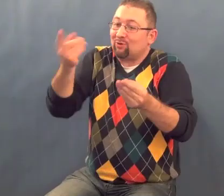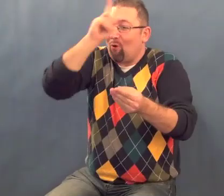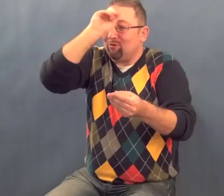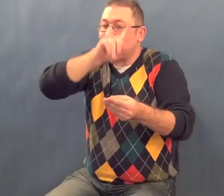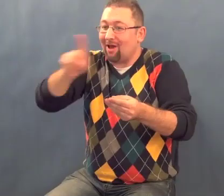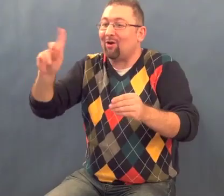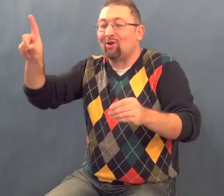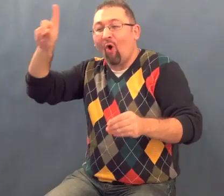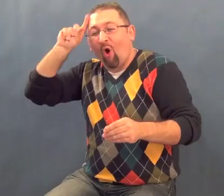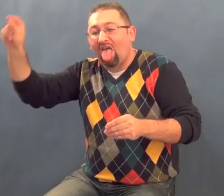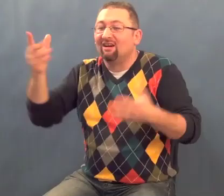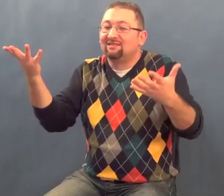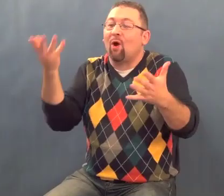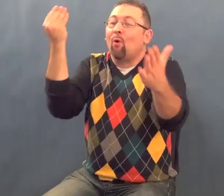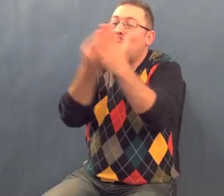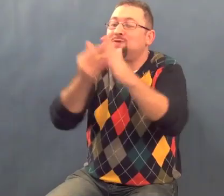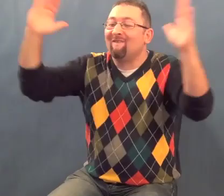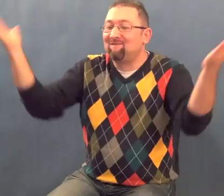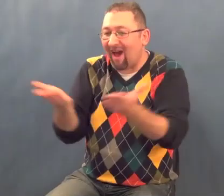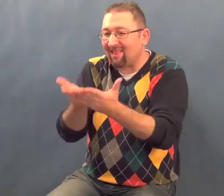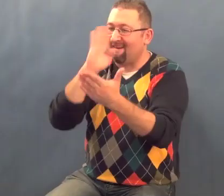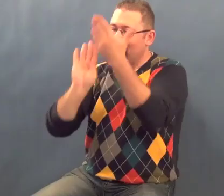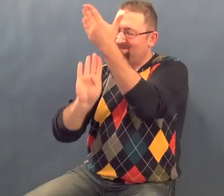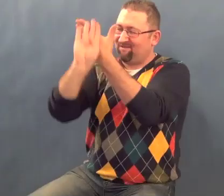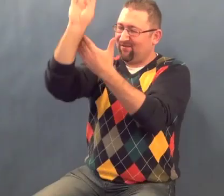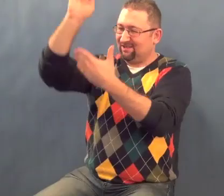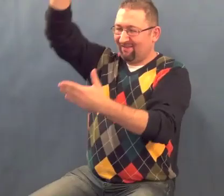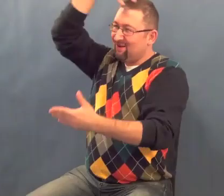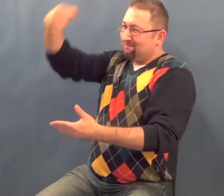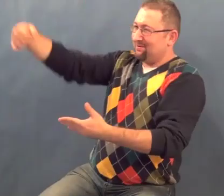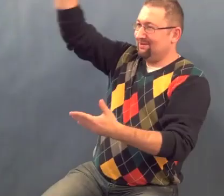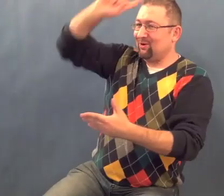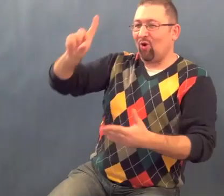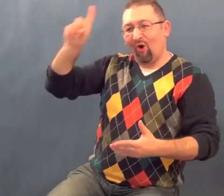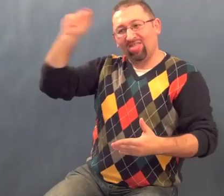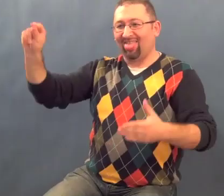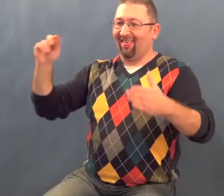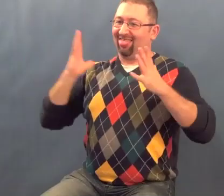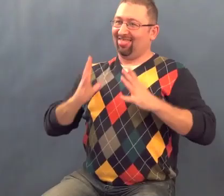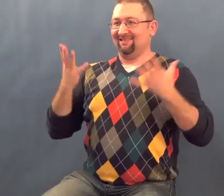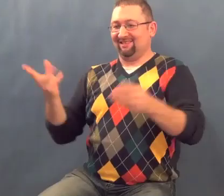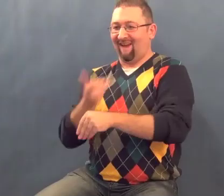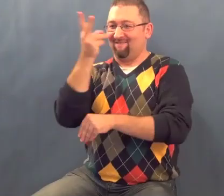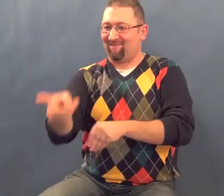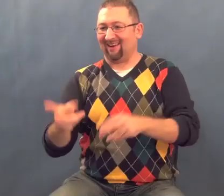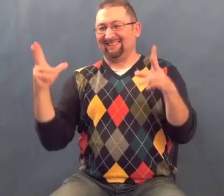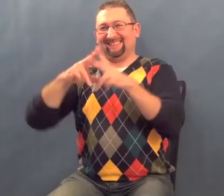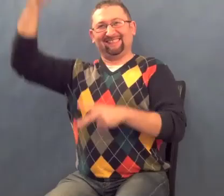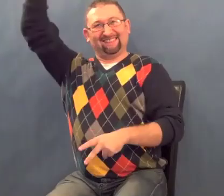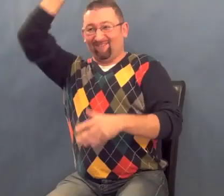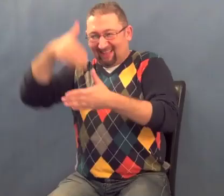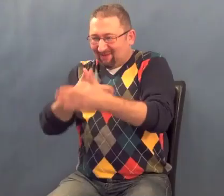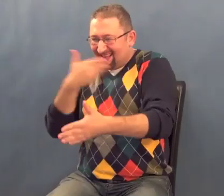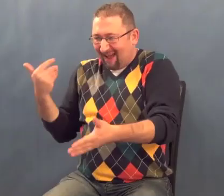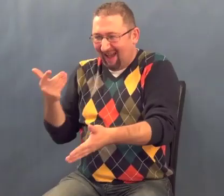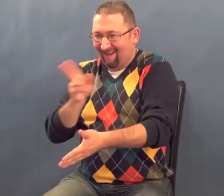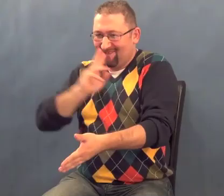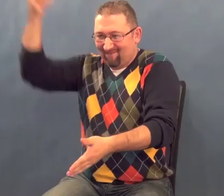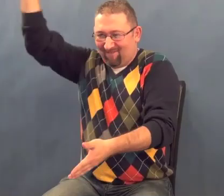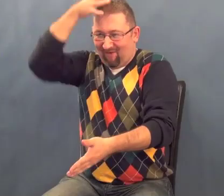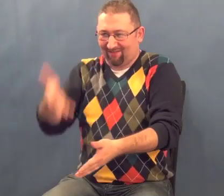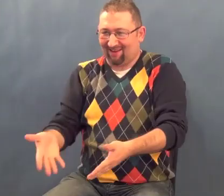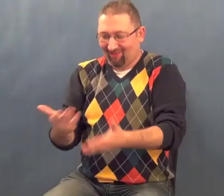Może to ludzie, którzy są matołami i chcą kupić wannę, kabinę prysznicową z ekspozycji i bez zażenowania wchodzą do nich i chcą się wykąpać, mimo że tam wody nie ma.